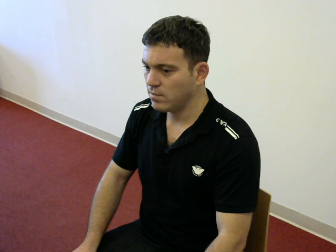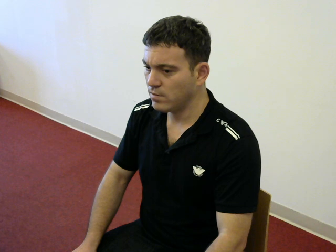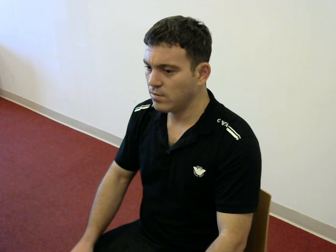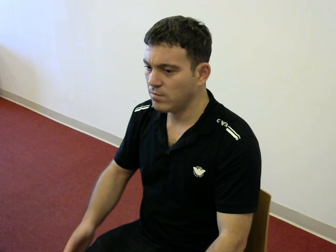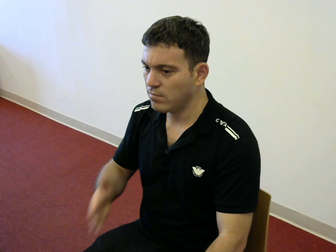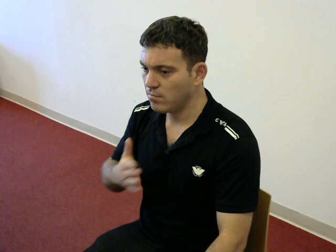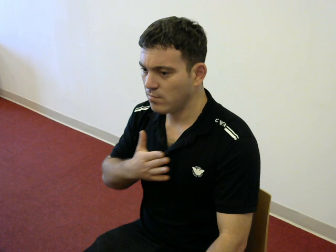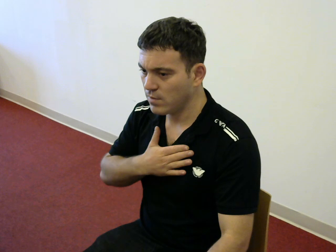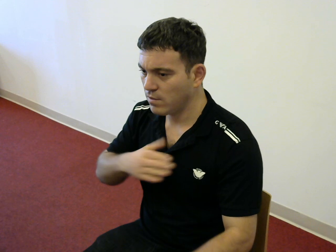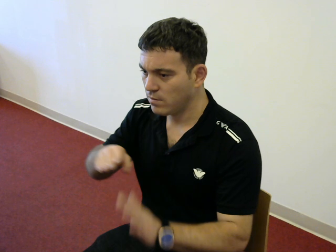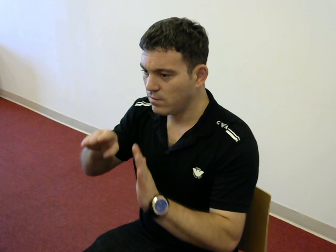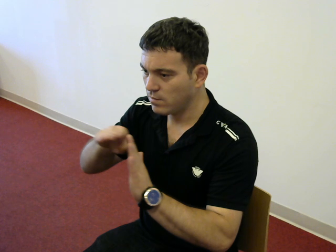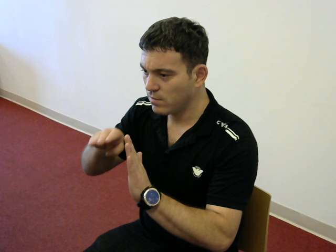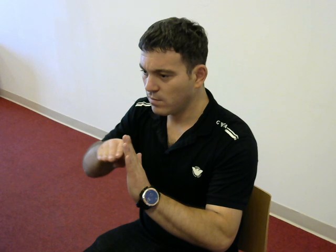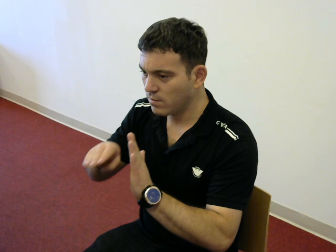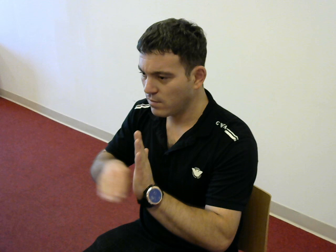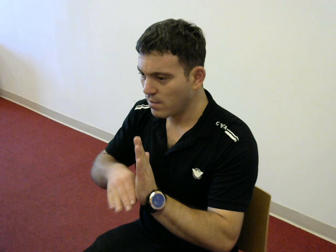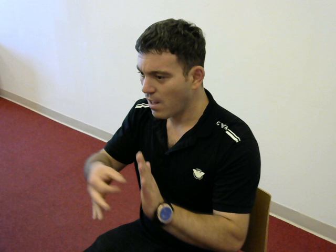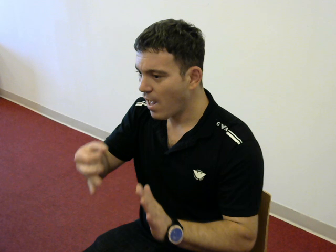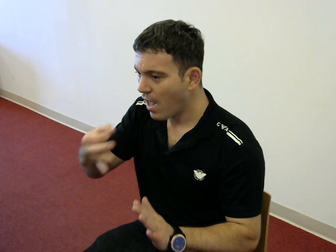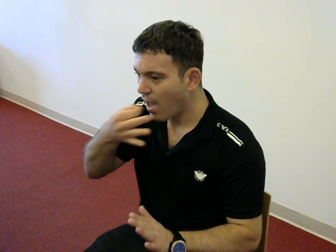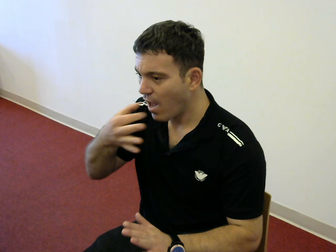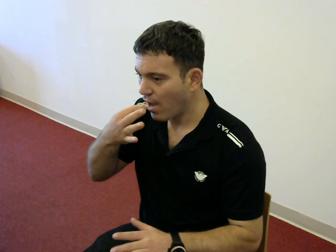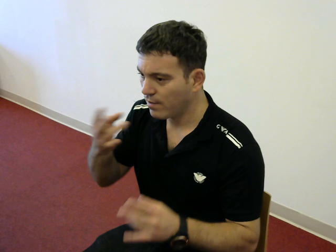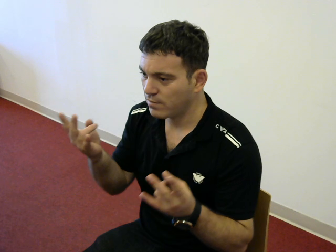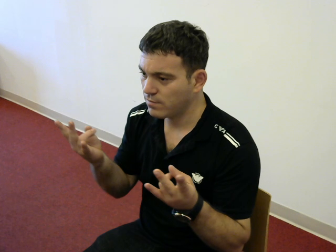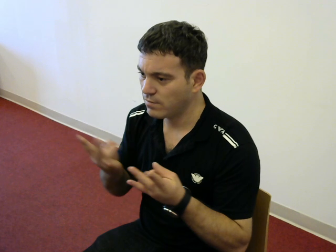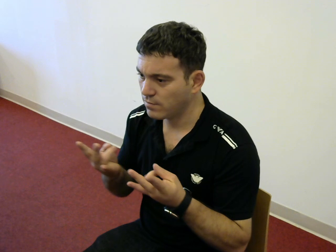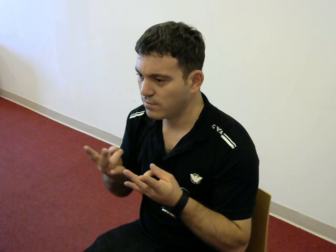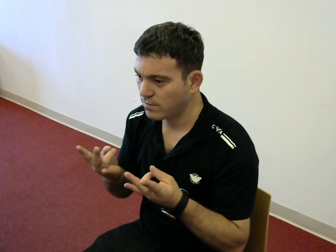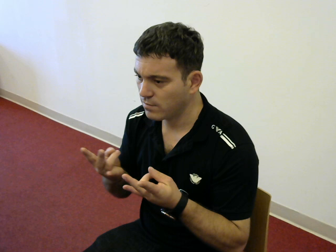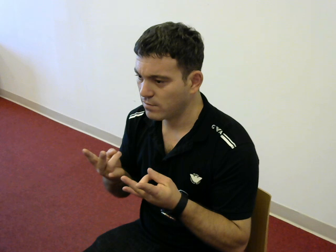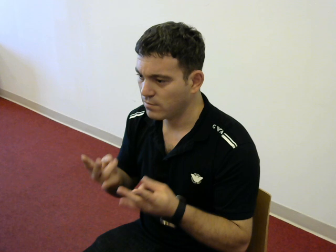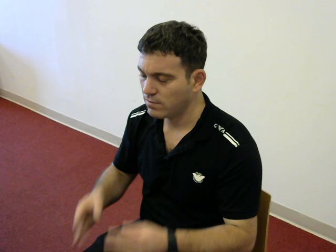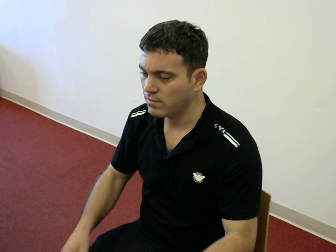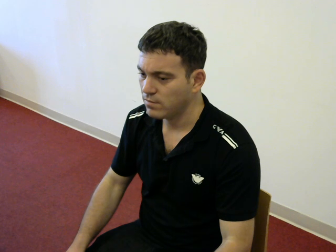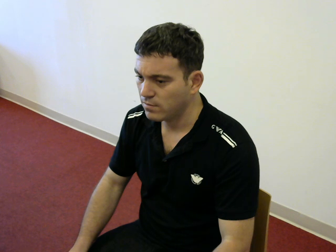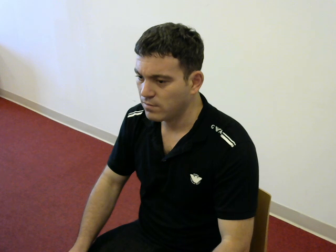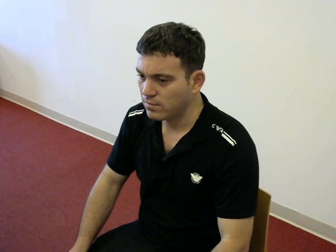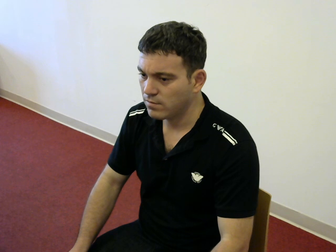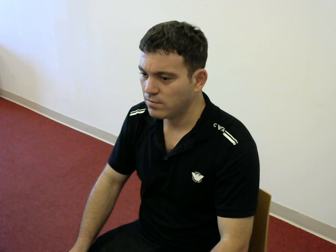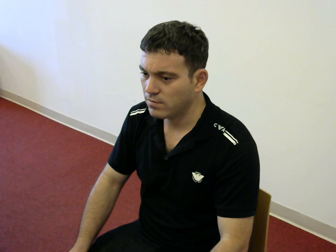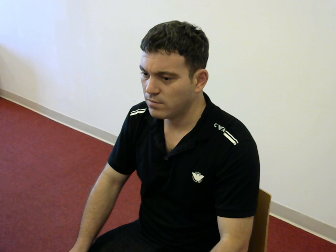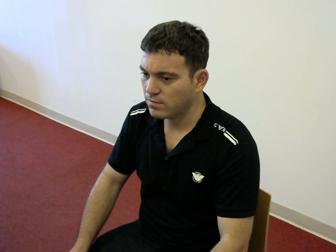Mənə siyahıdakı dərmanlar lazımdır